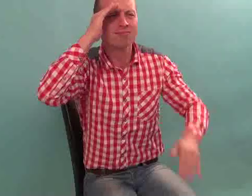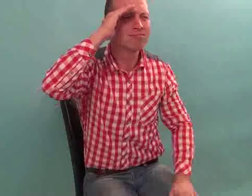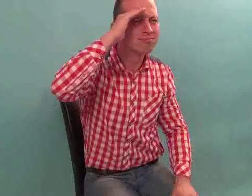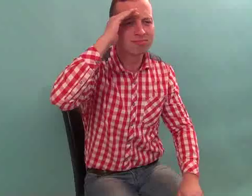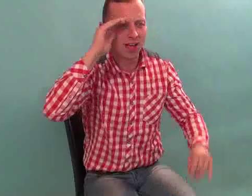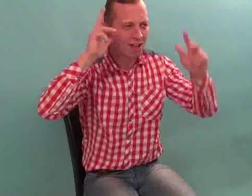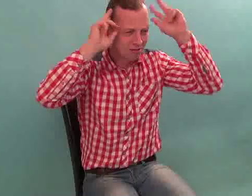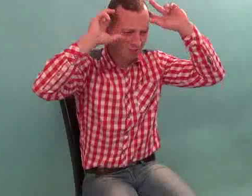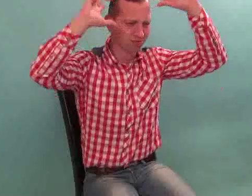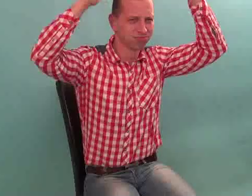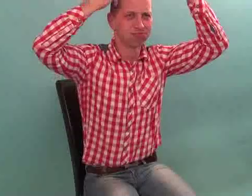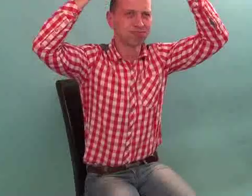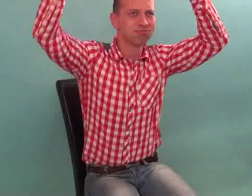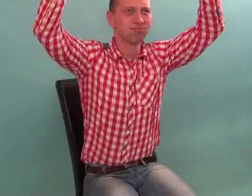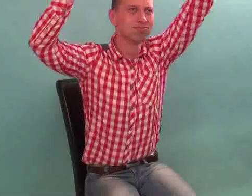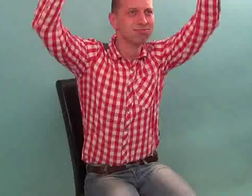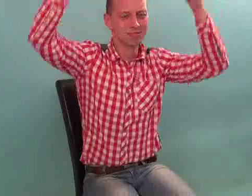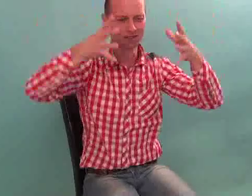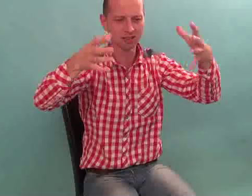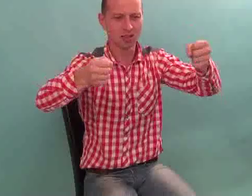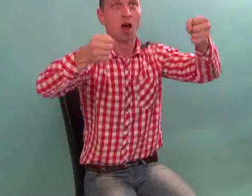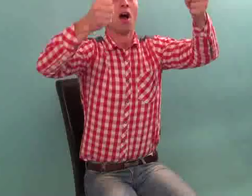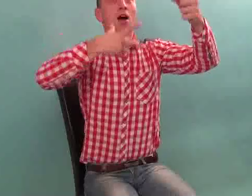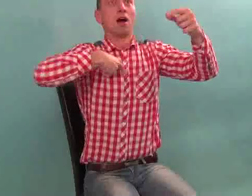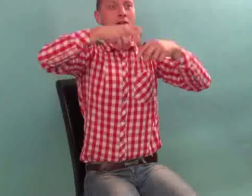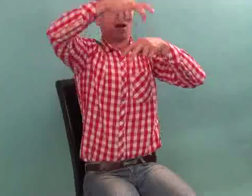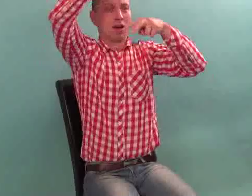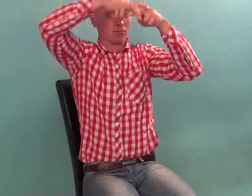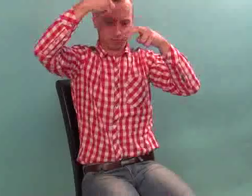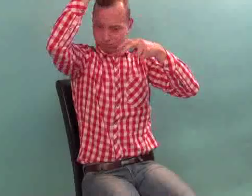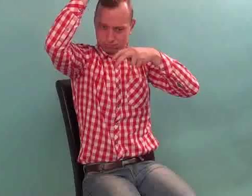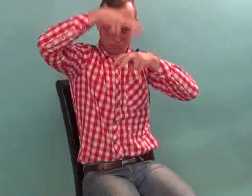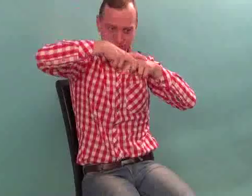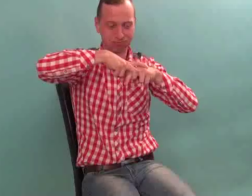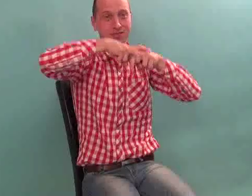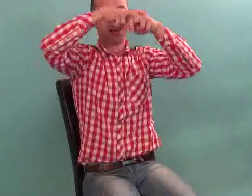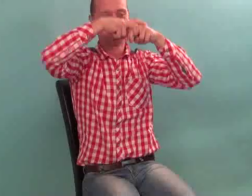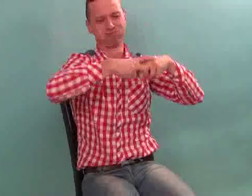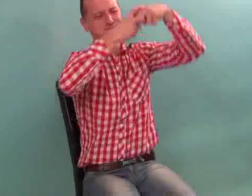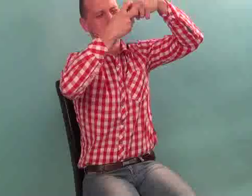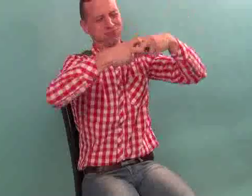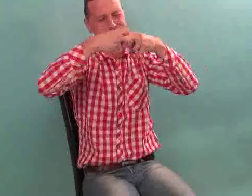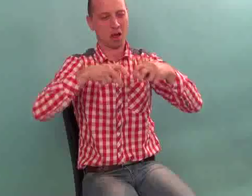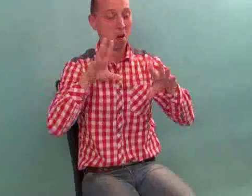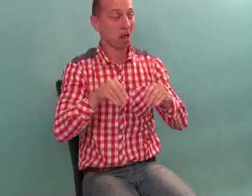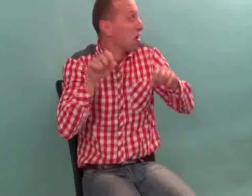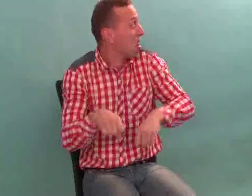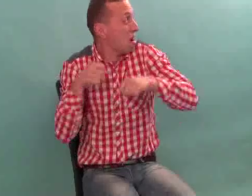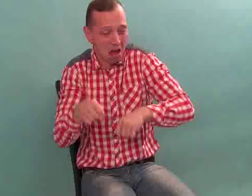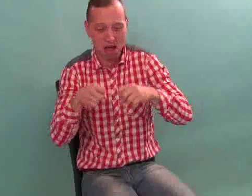Jeleń wstał, a chłopak przewrócił się na jego rogi, pies zaczyna uciekać i jeleń za nim.